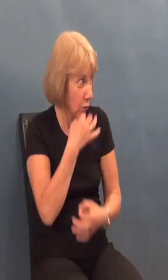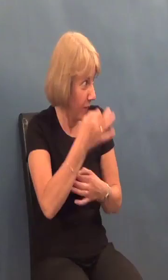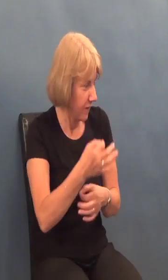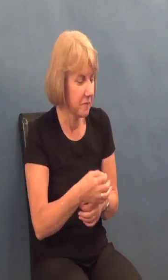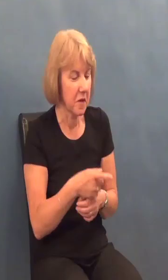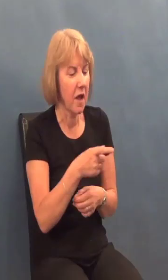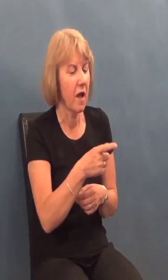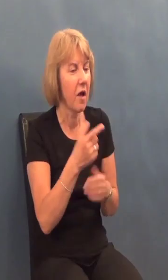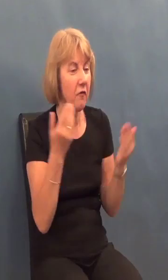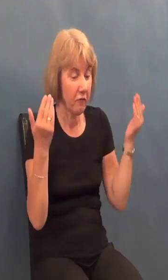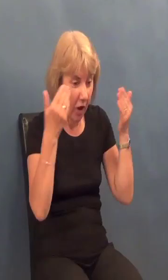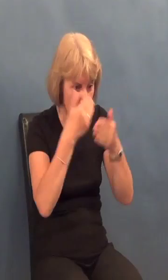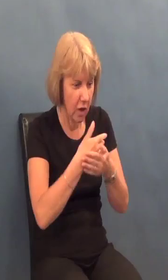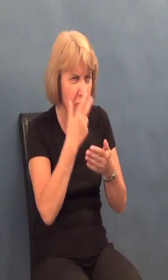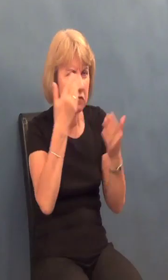Jest wieczór, widać księżyc.